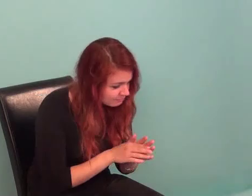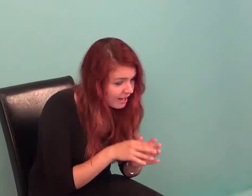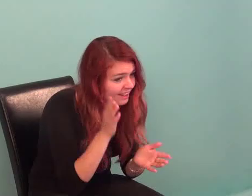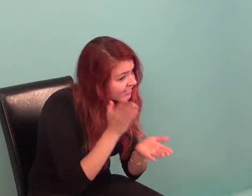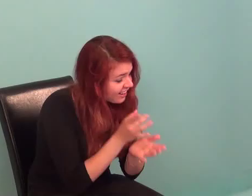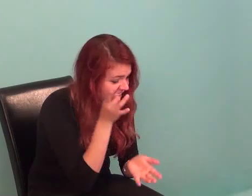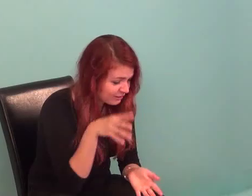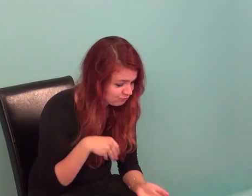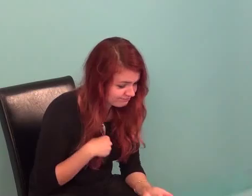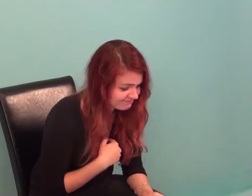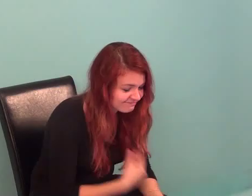Ja mogę tylko rano.